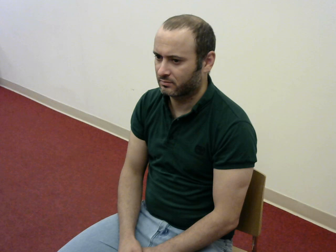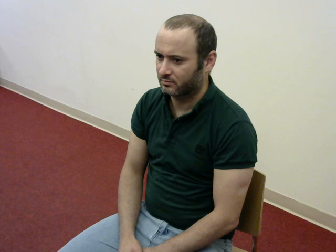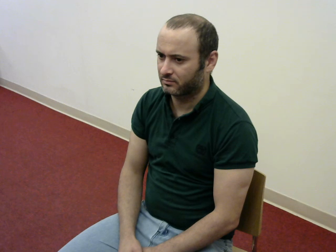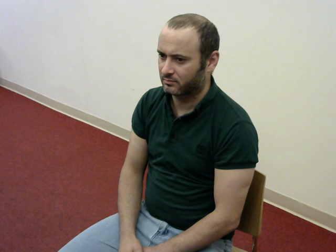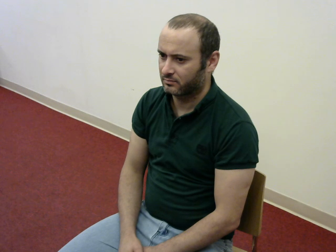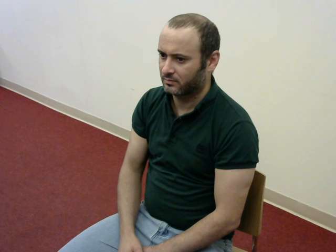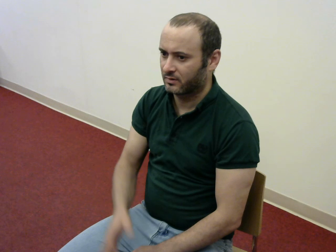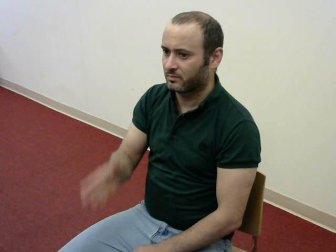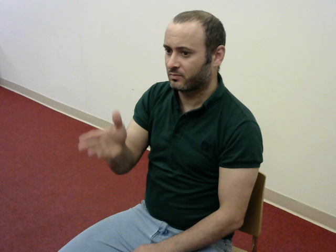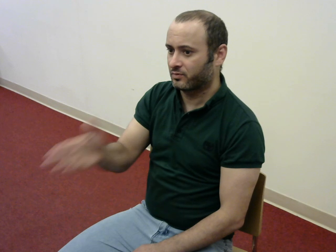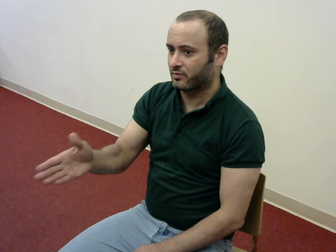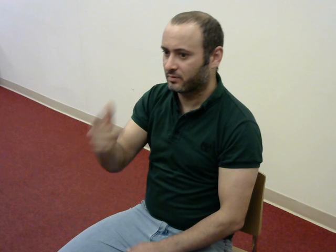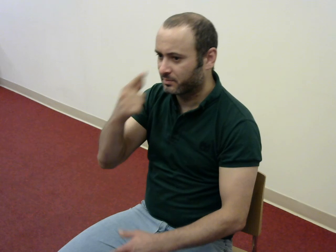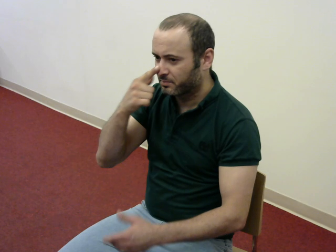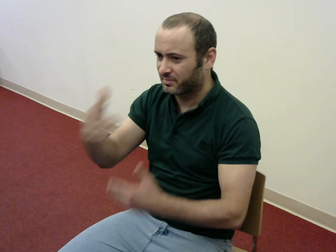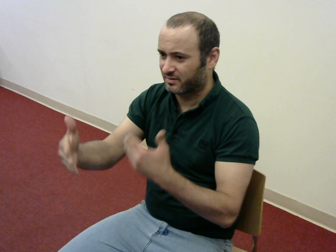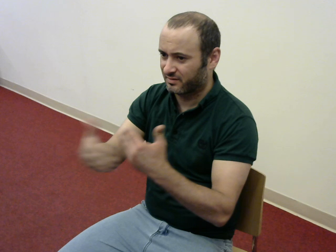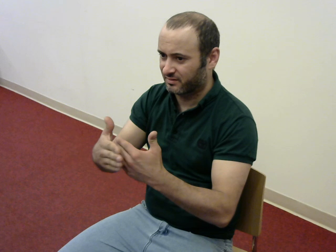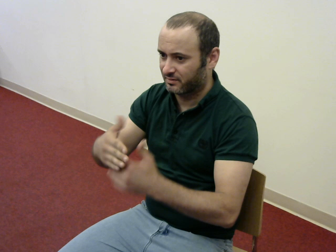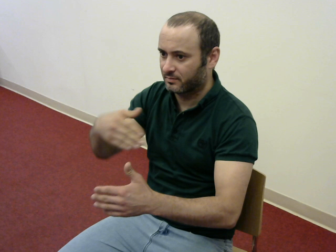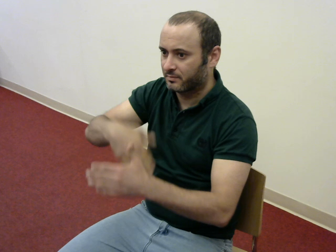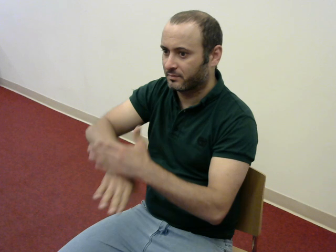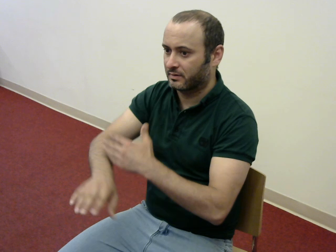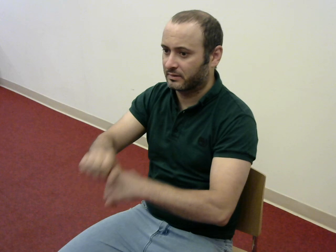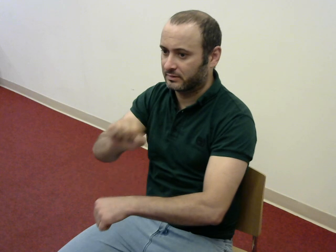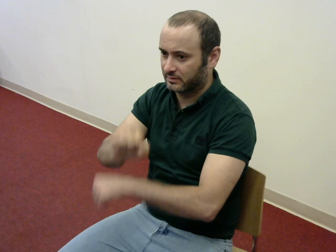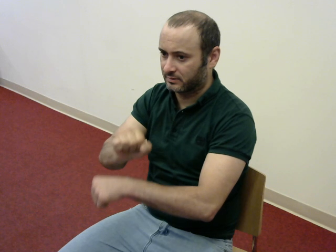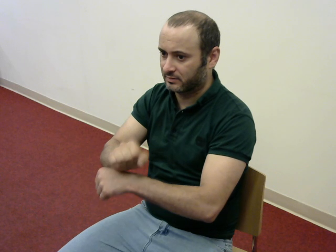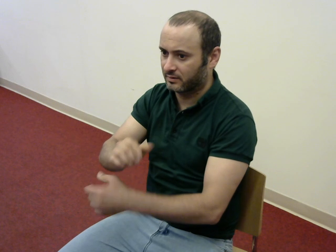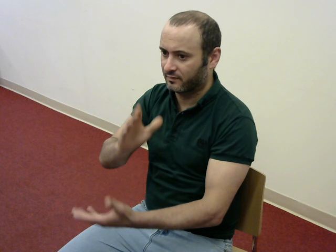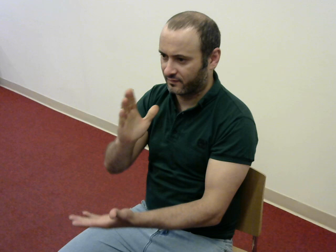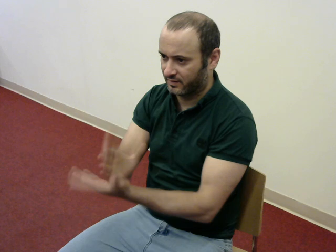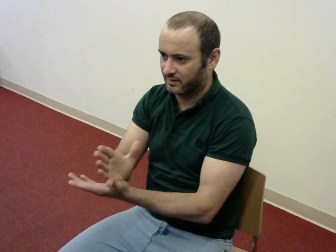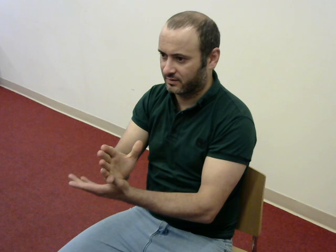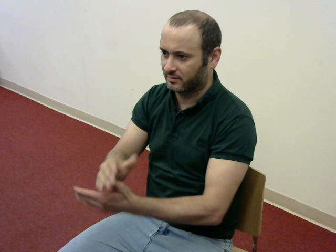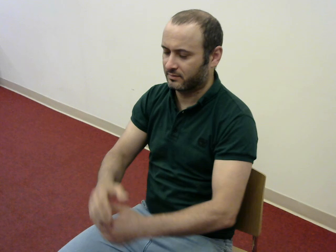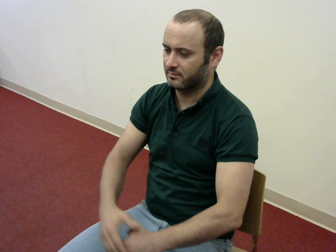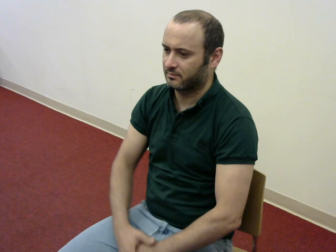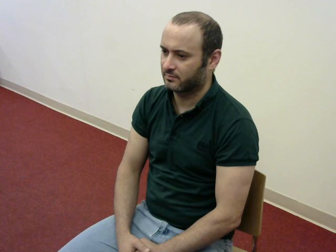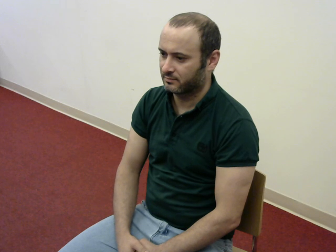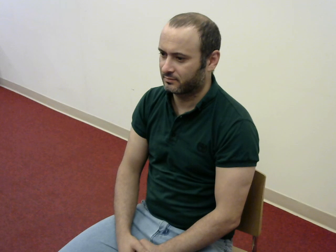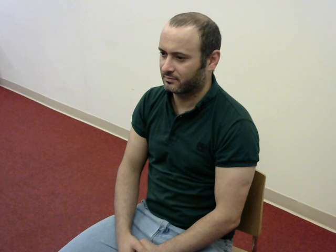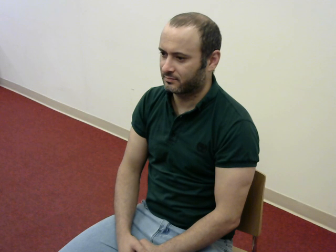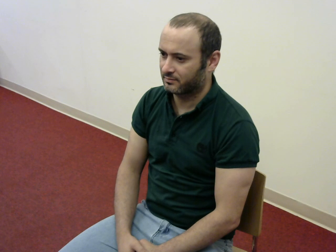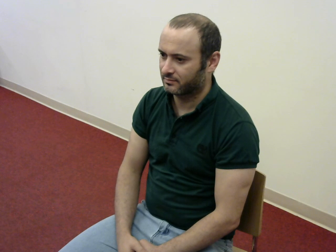Burda yaxınlıqda metro stansiyası varmı?